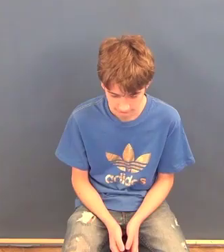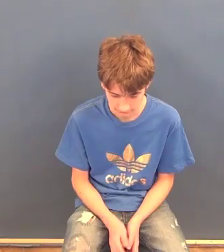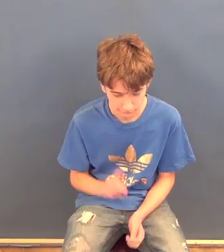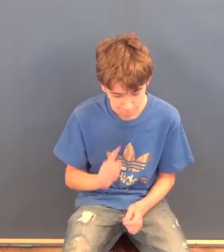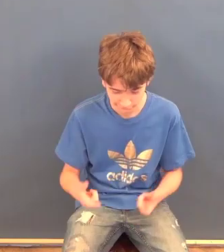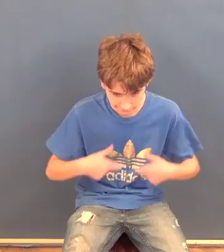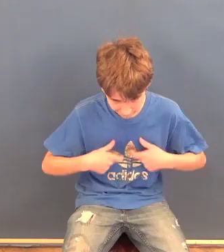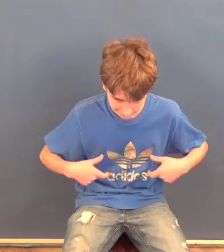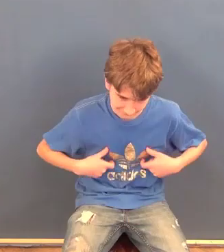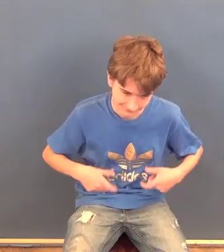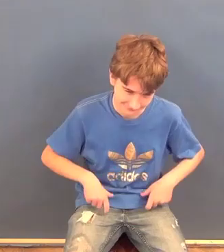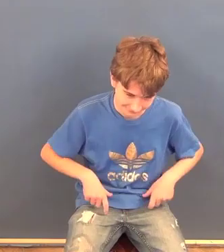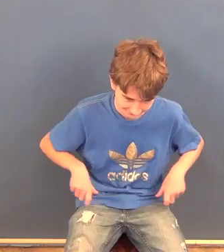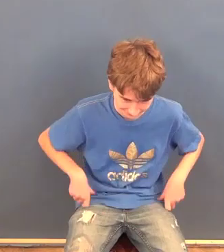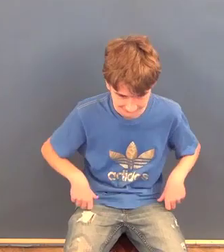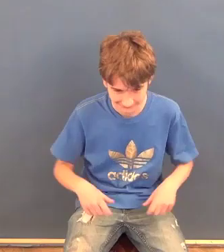Nie wolno wchodzić w biustonoszu i majtkach.